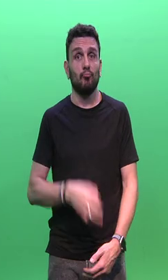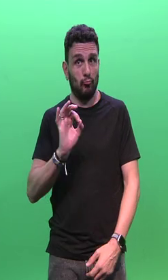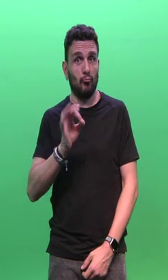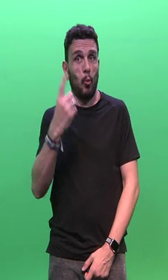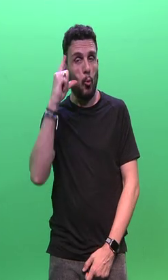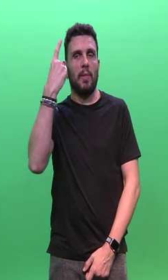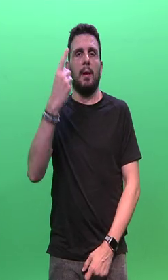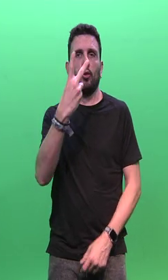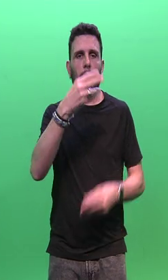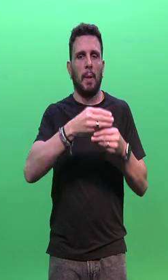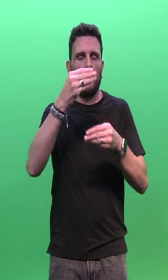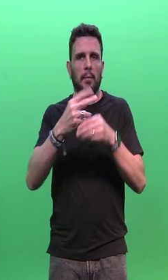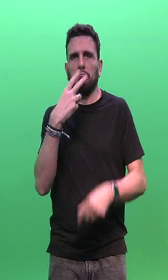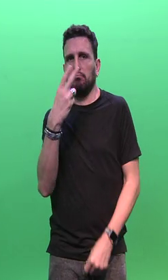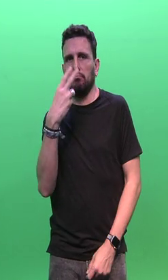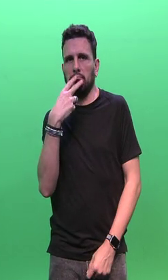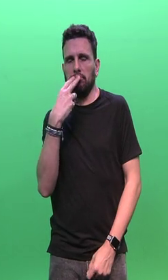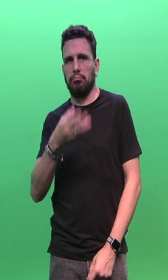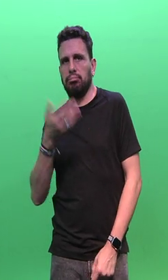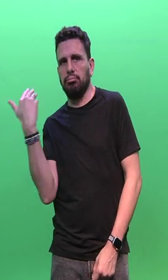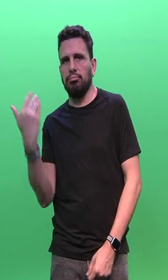Sí, en un dia fumo dos paquets, fumo molt!